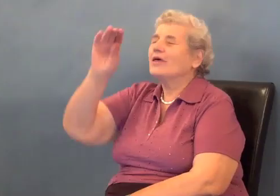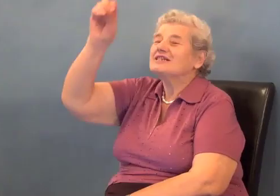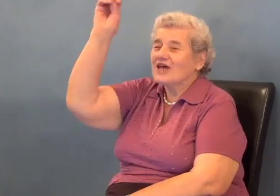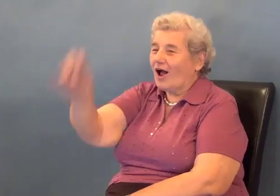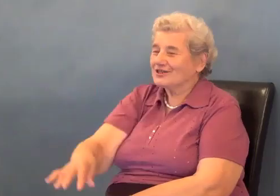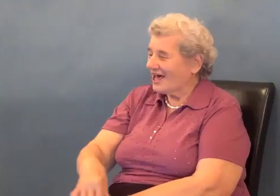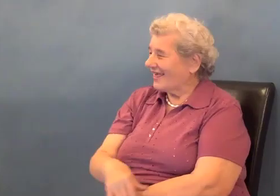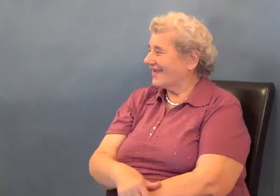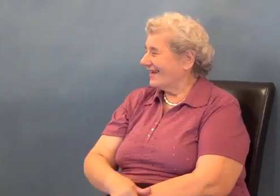Oo, jeszcze gorzej.